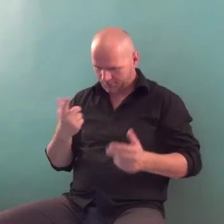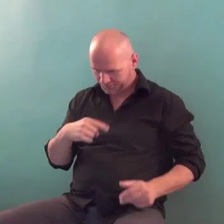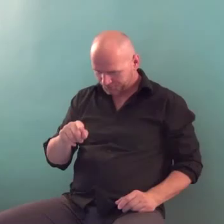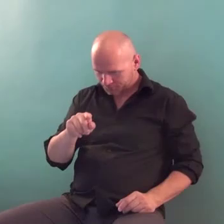Aha.